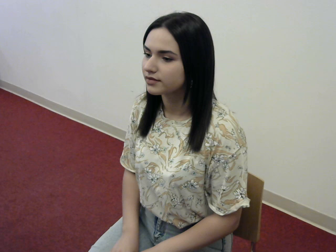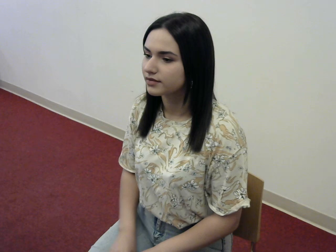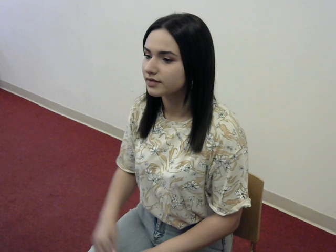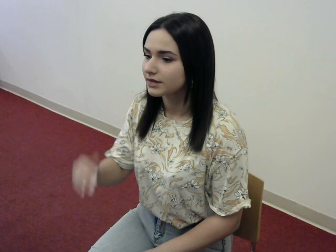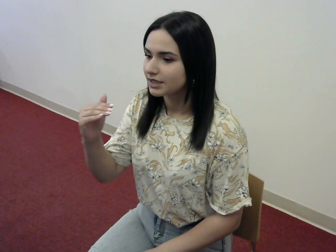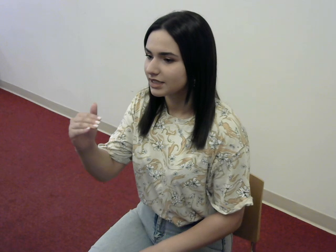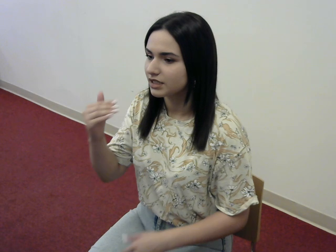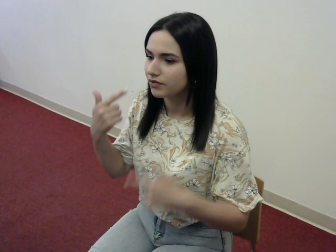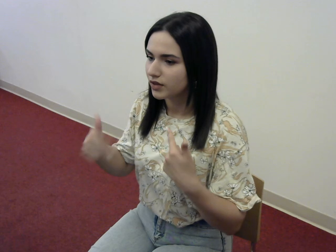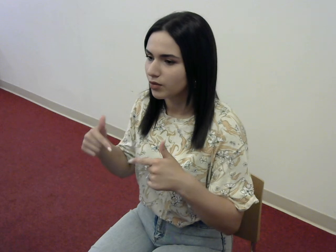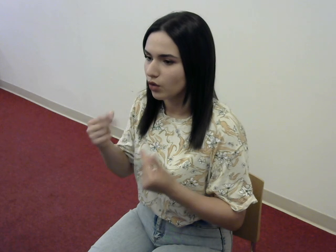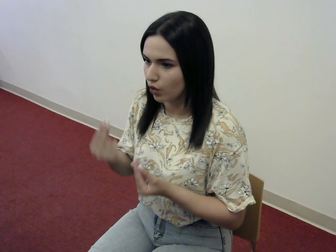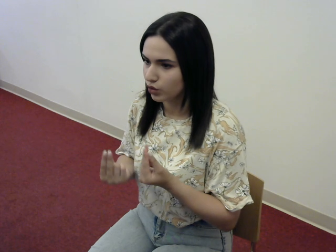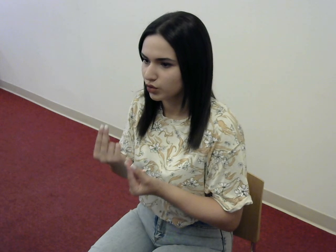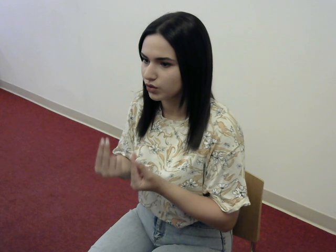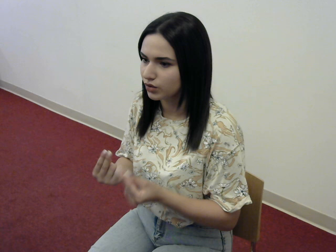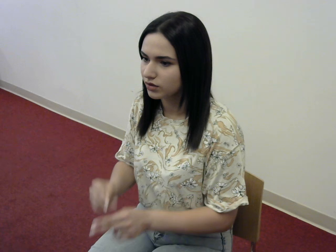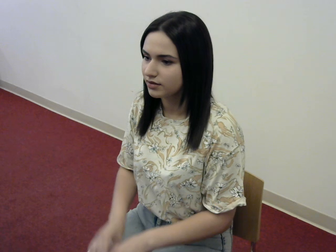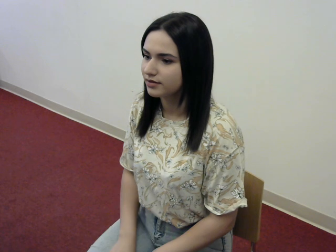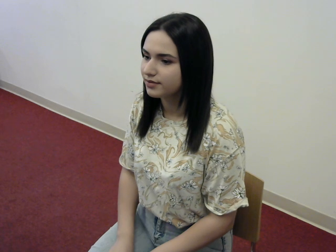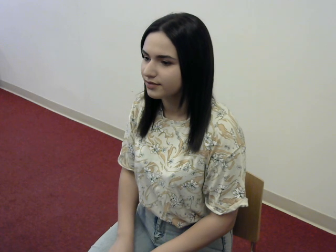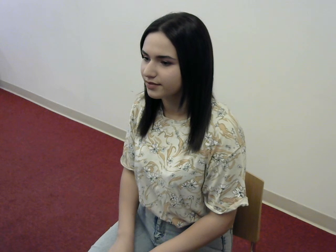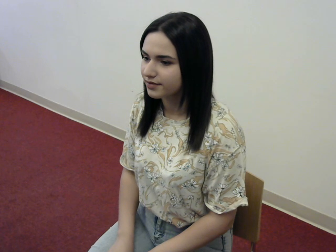Siz futbol oynayırsınız?